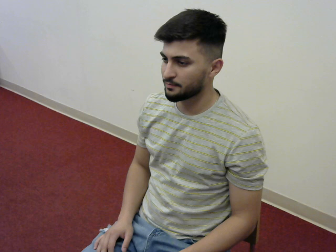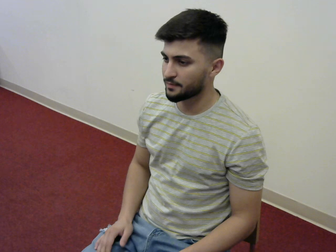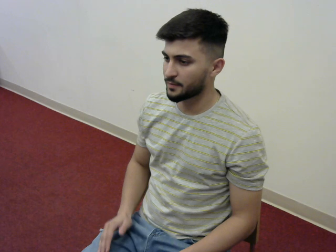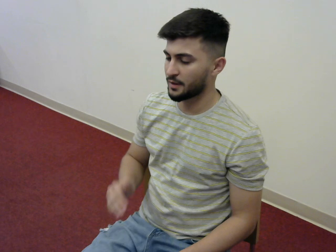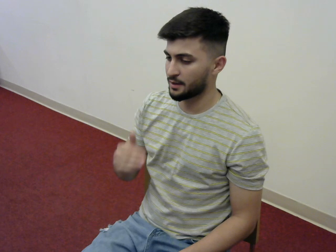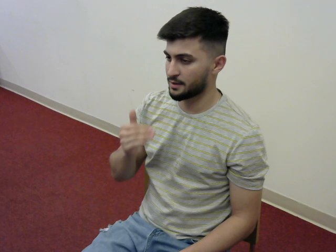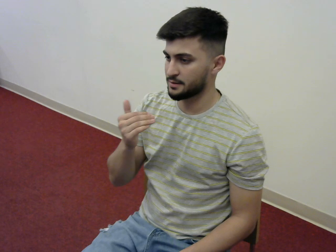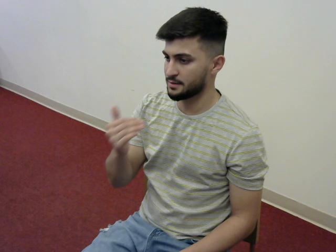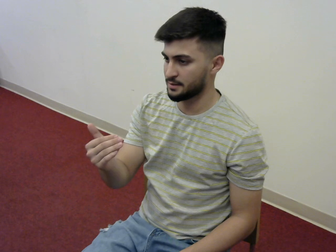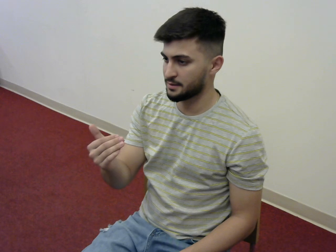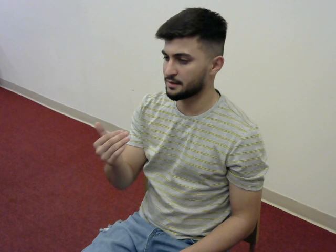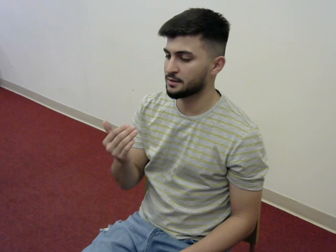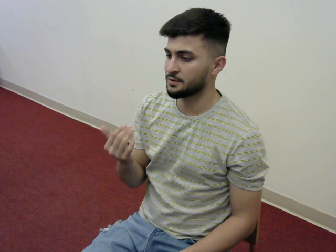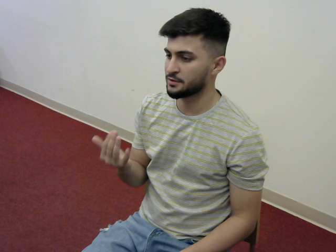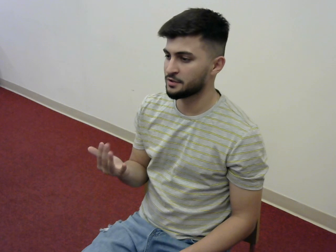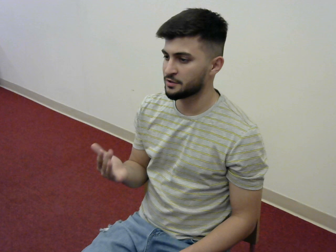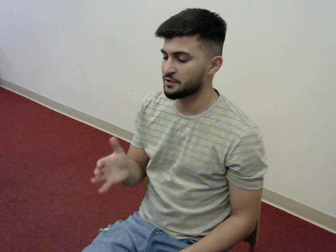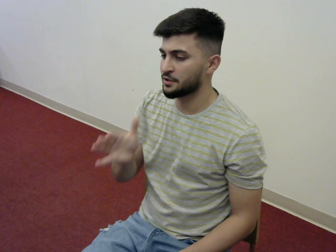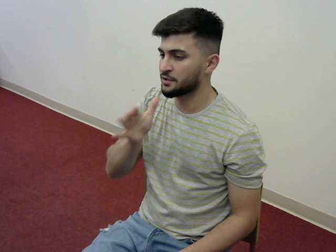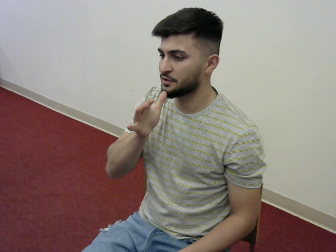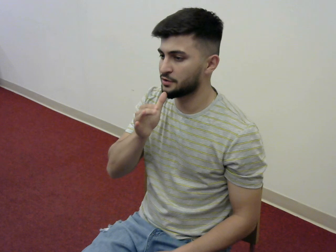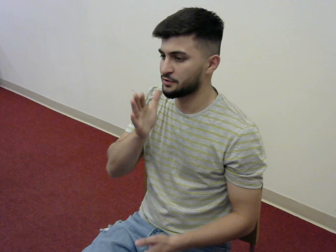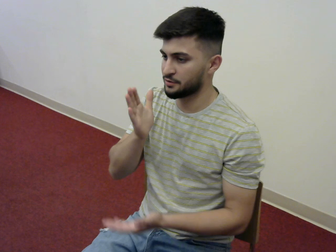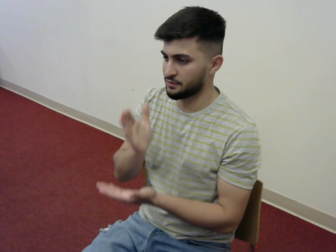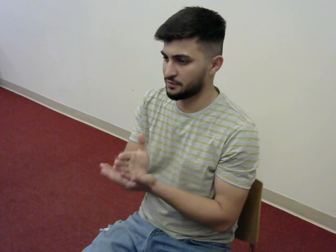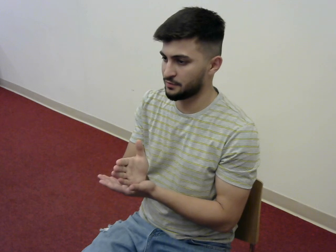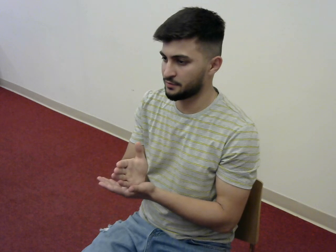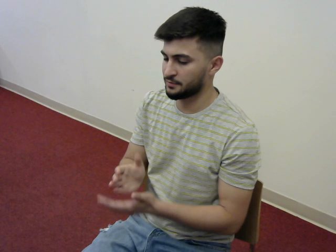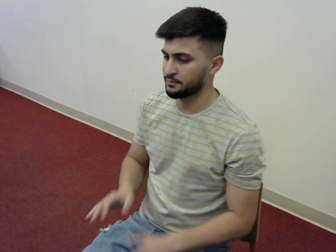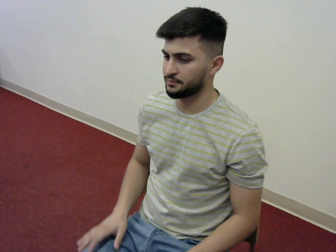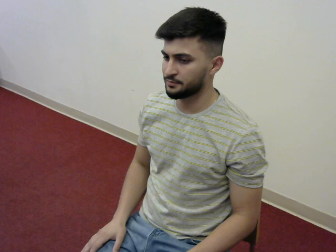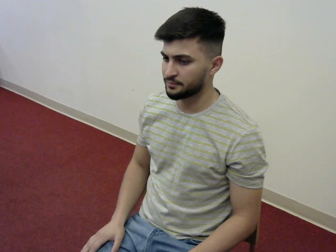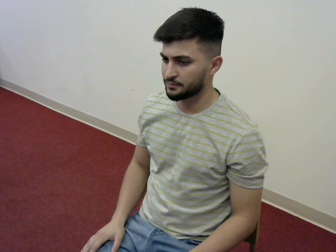Sizin neçə yaşınız var?